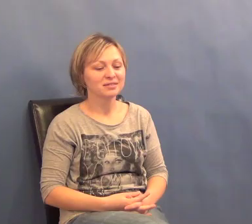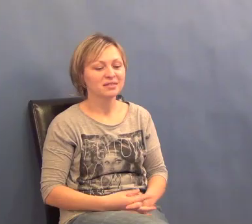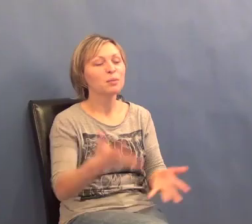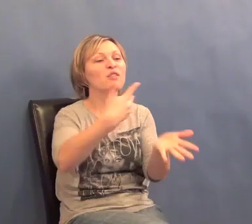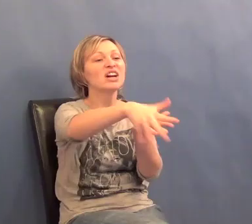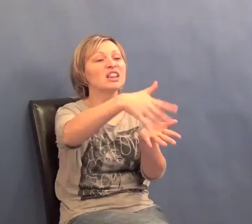Wydatki.